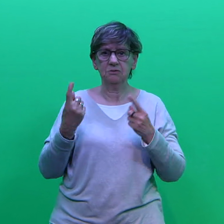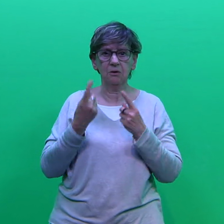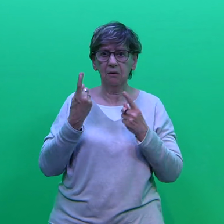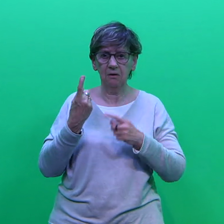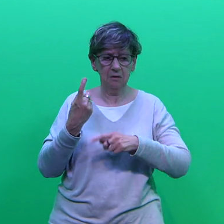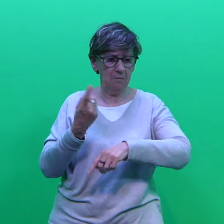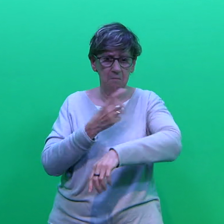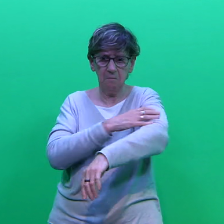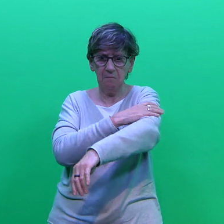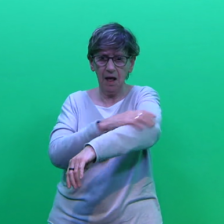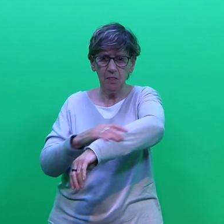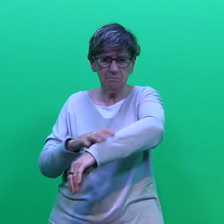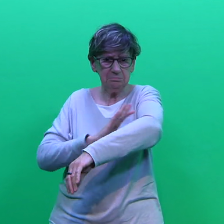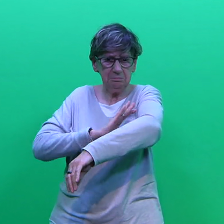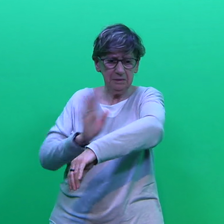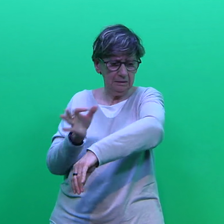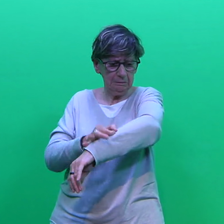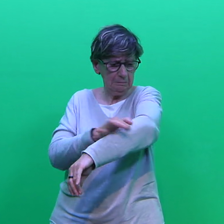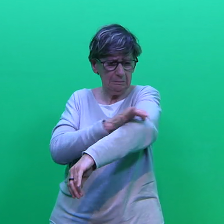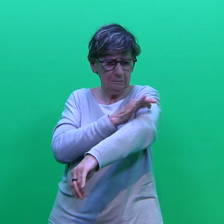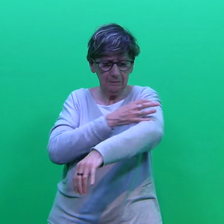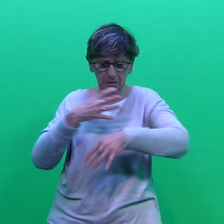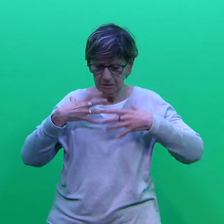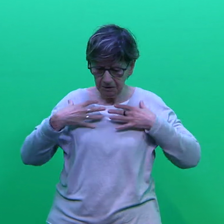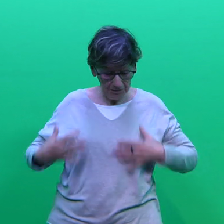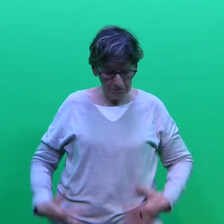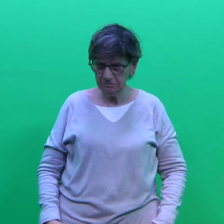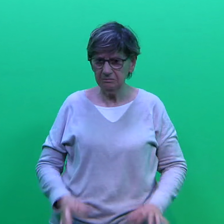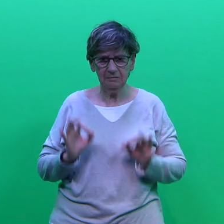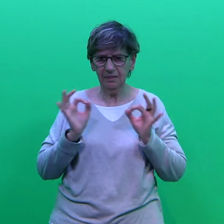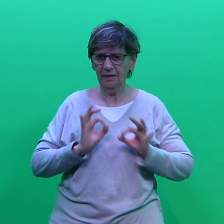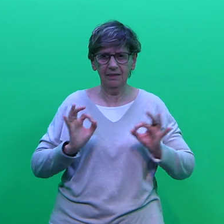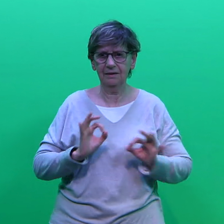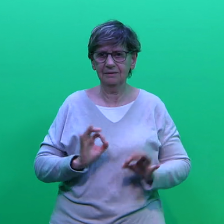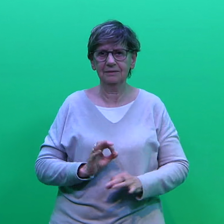Només té taques al braç esquerre, a la resta del cos res.